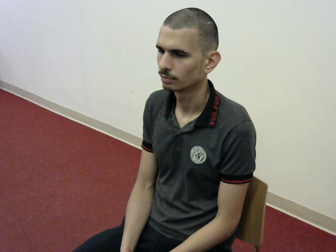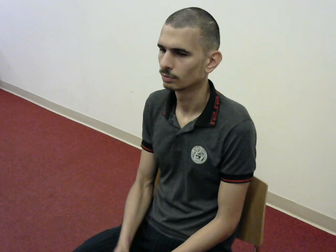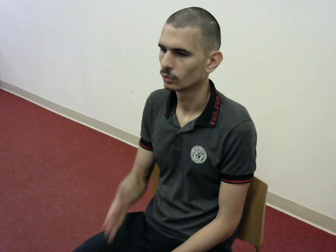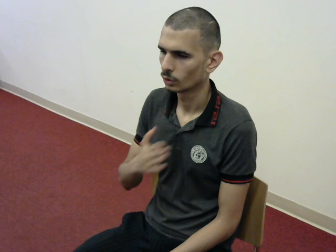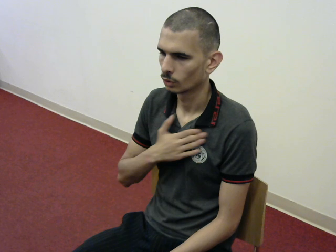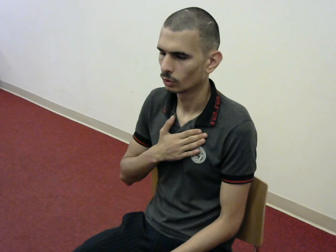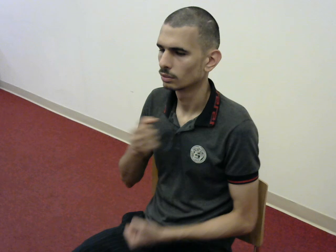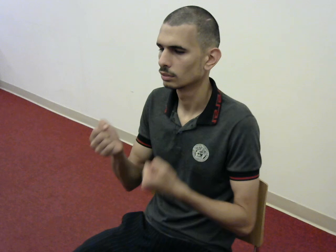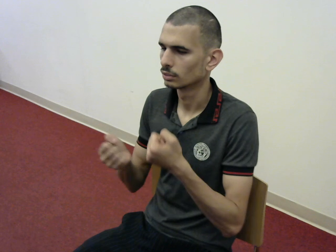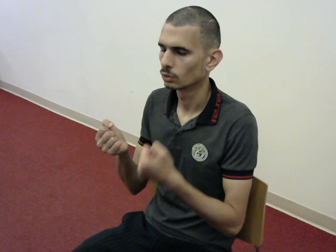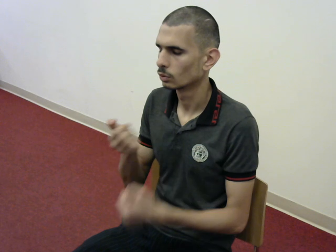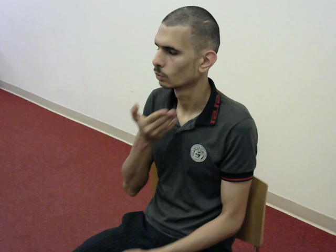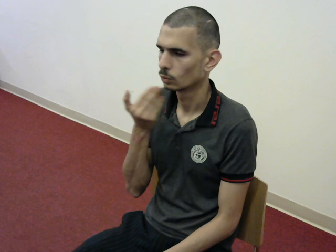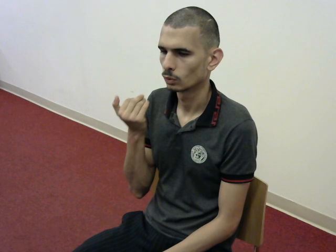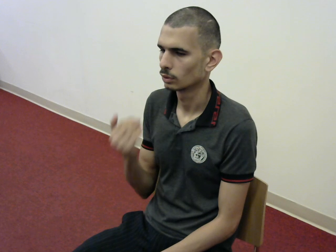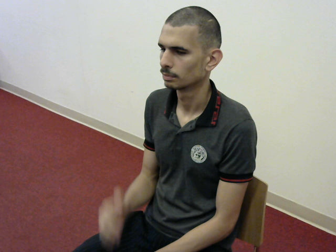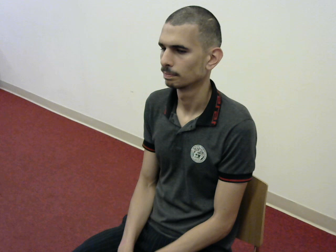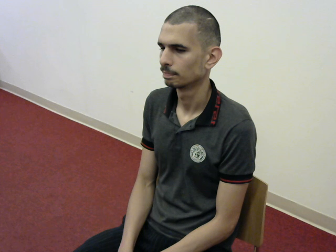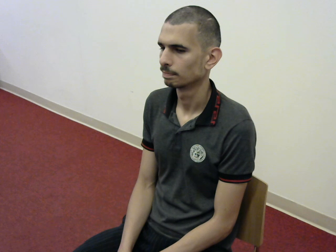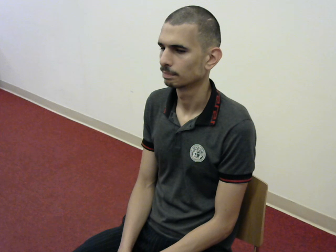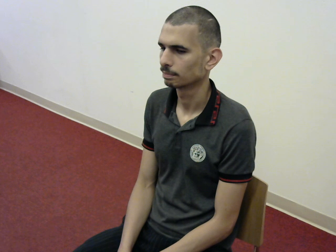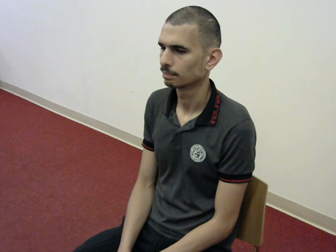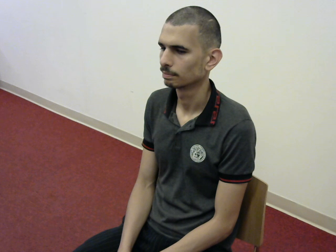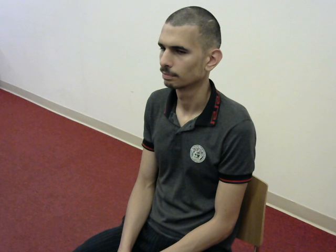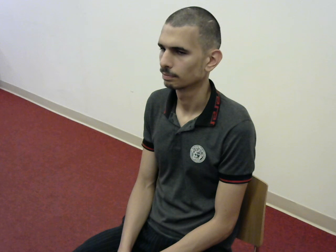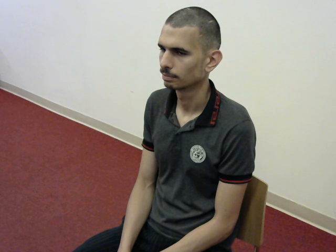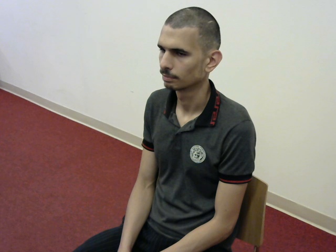Mənim avtomobilim yoxdur